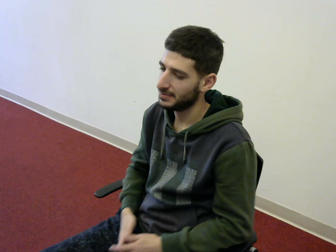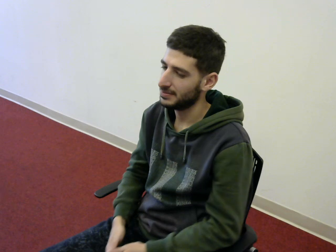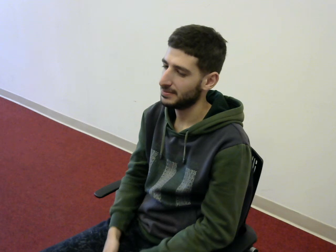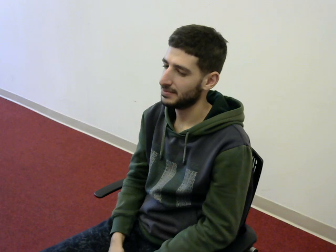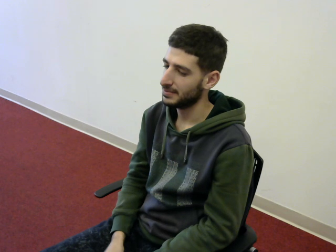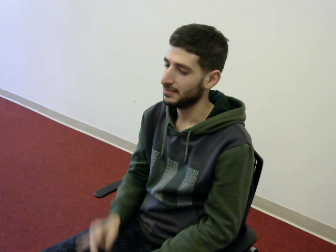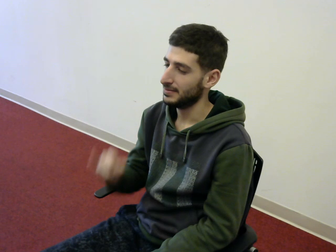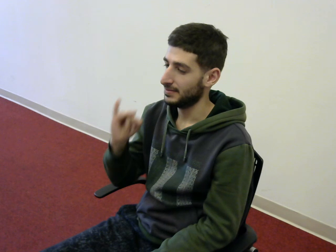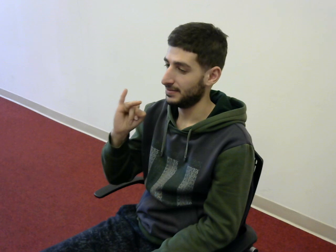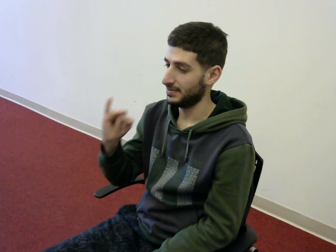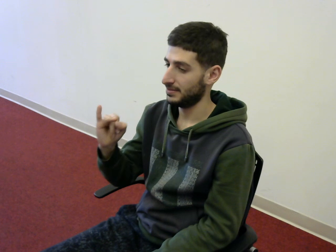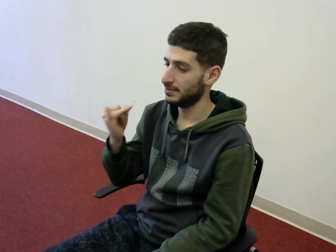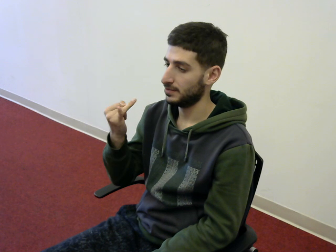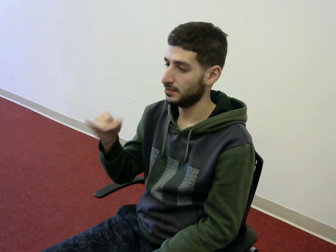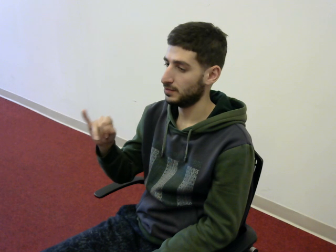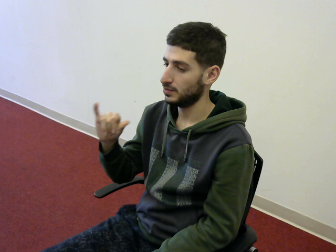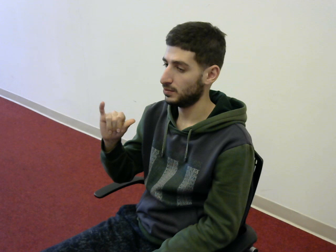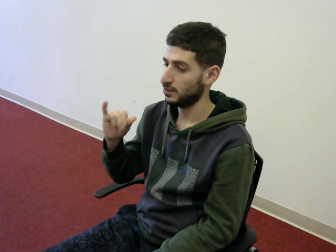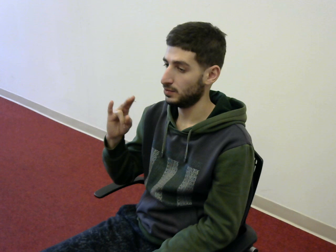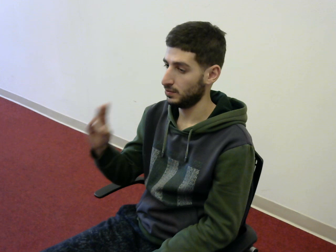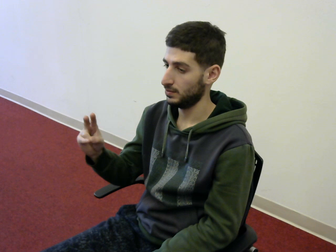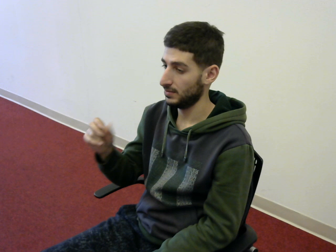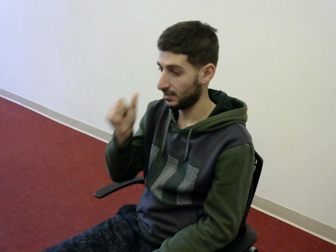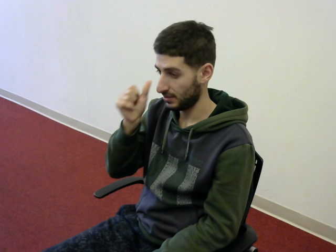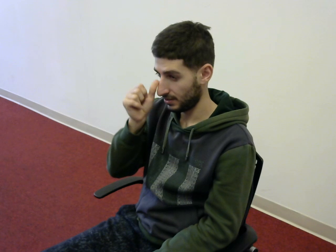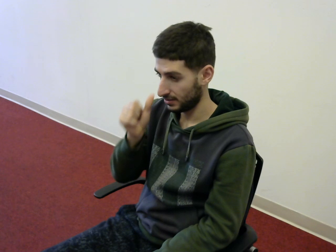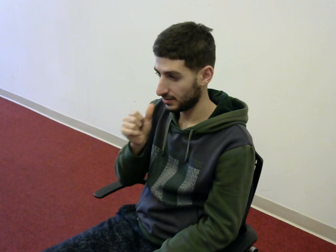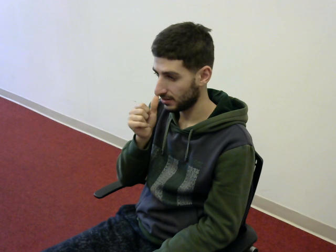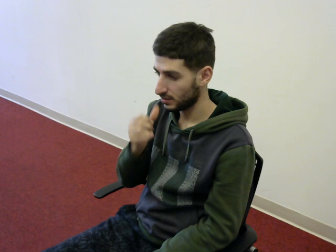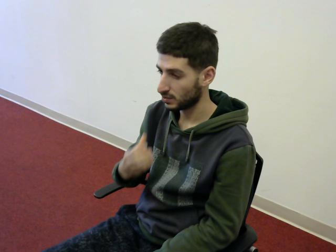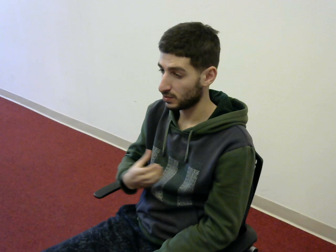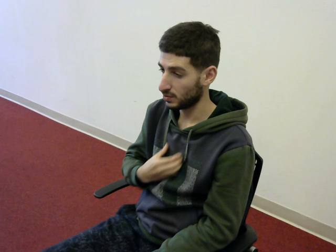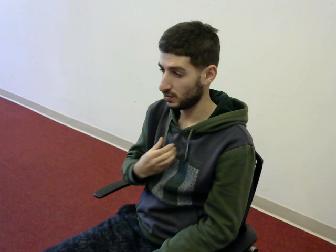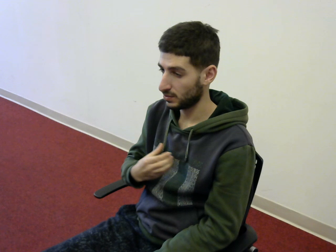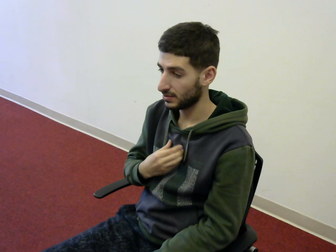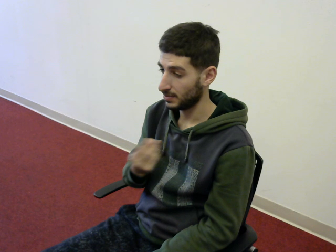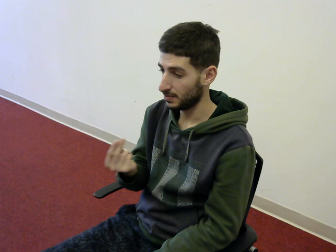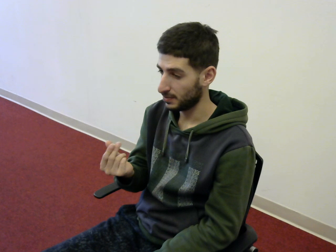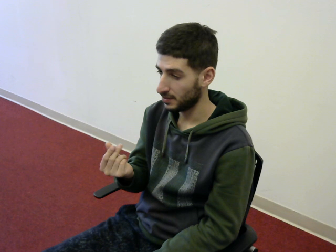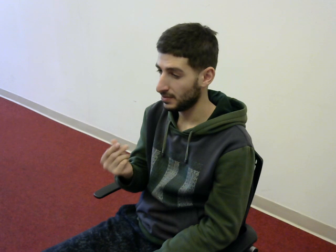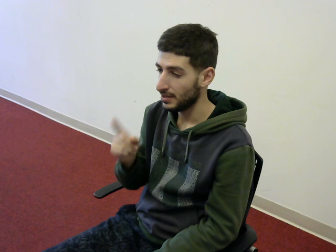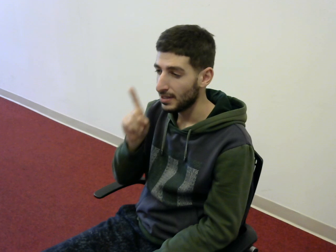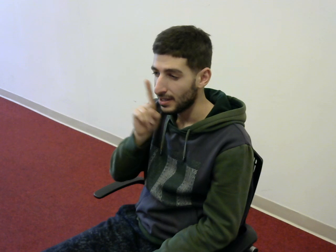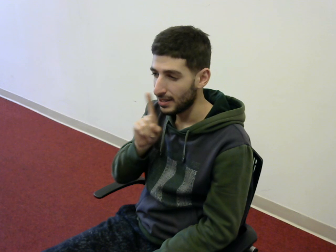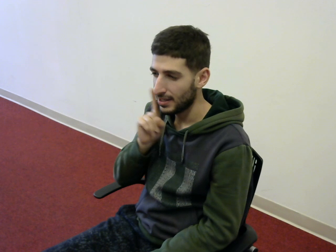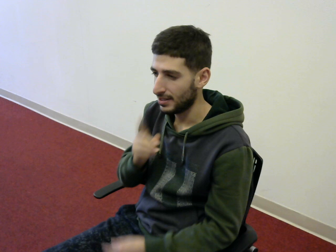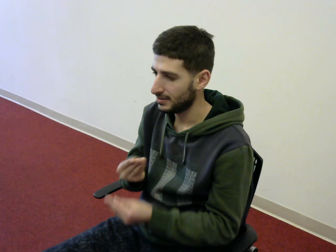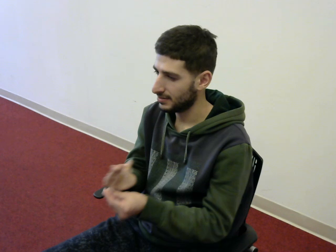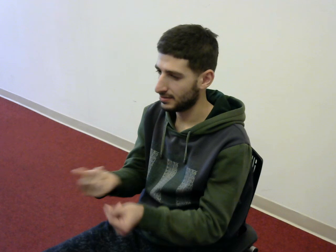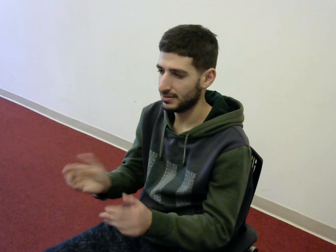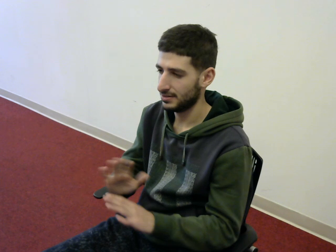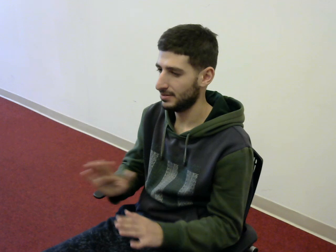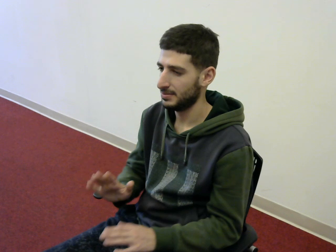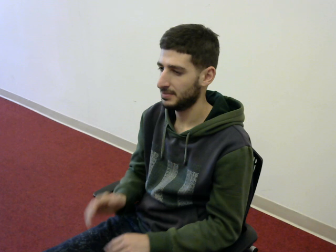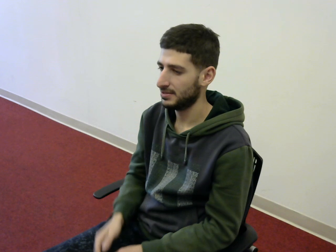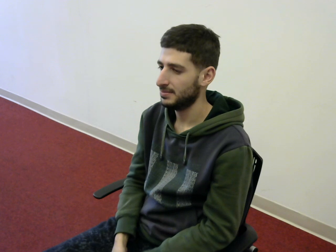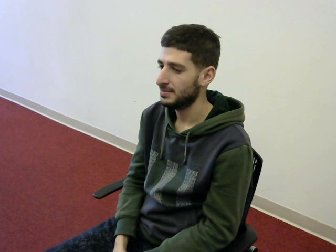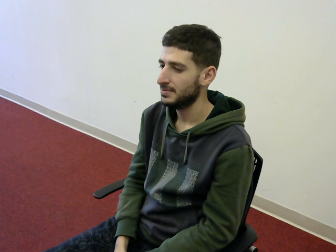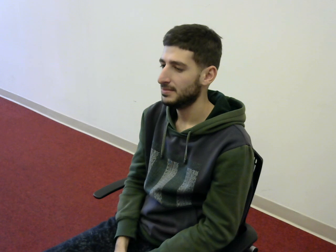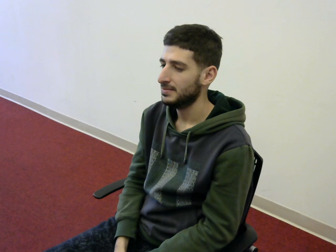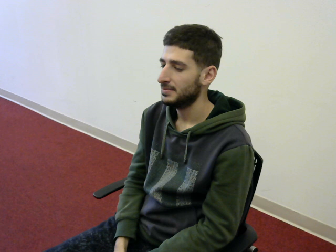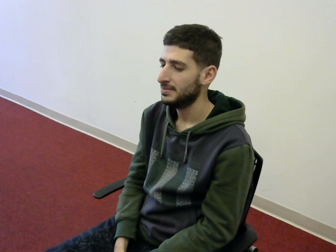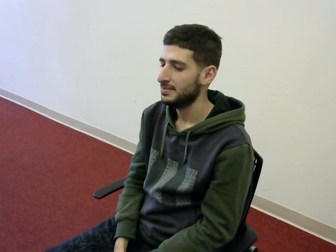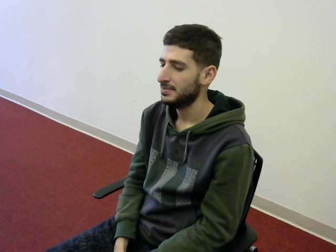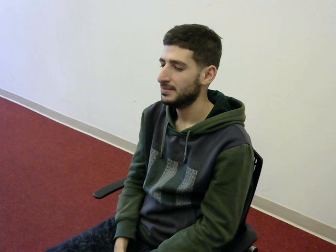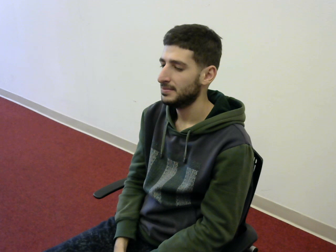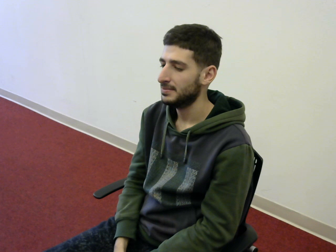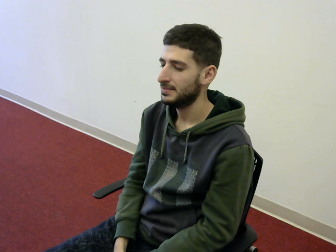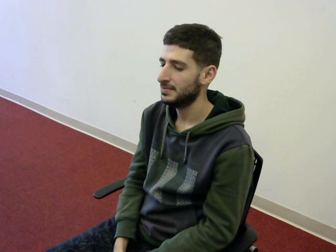İyun ayının sosial müavinətləri hələ ki, ödənilməyib